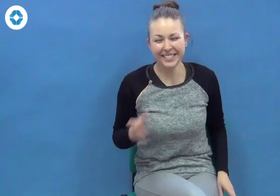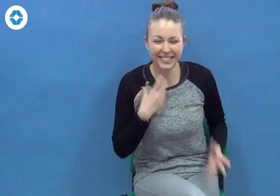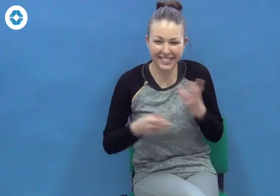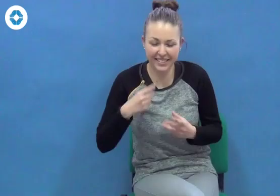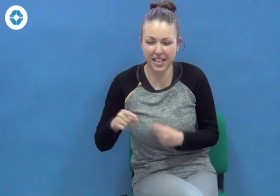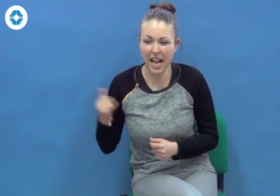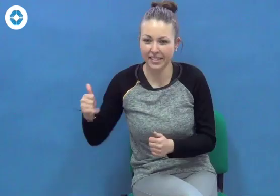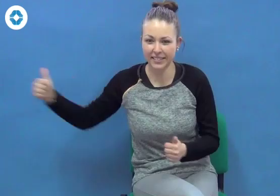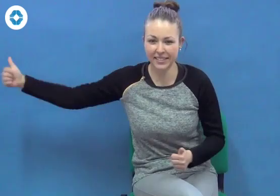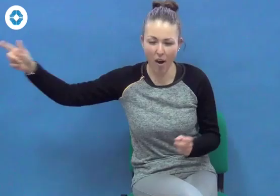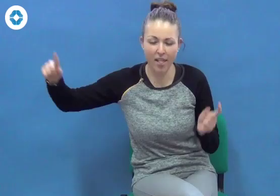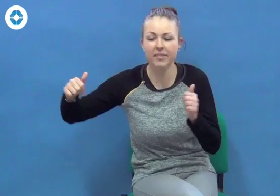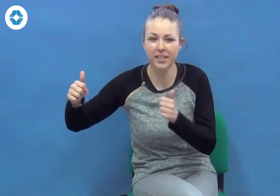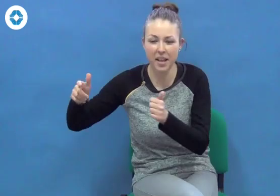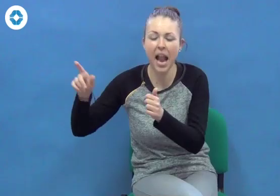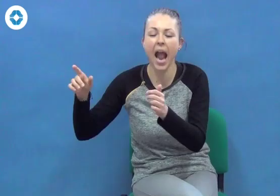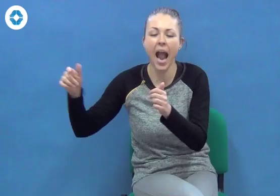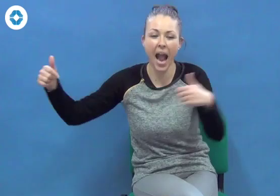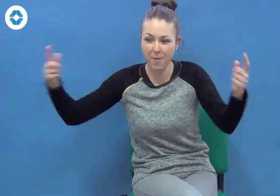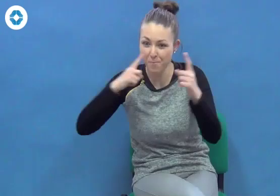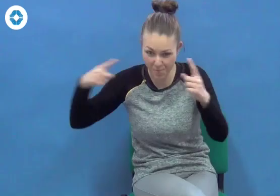Dziecko podchodzi do Chaplina.